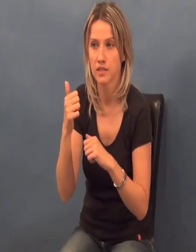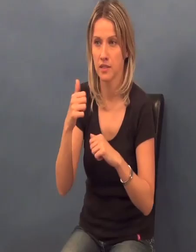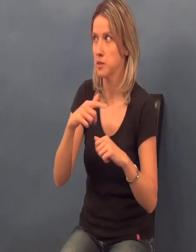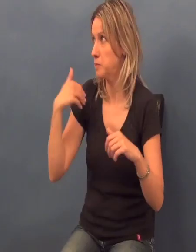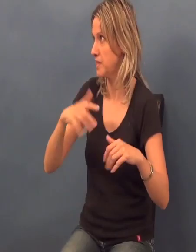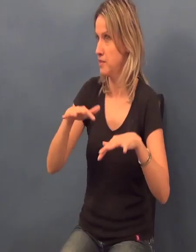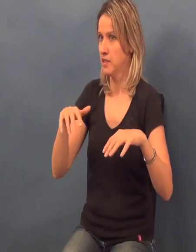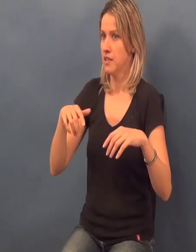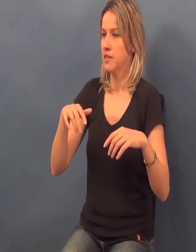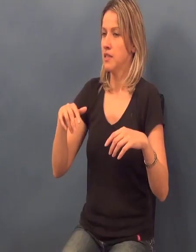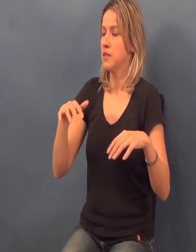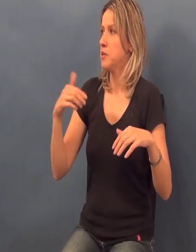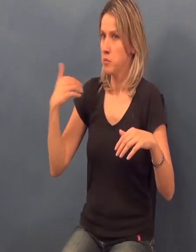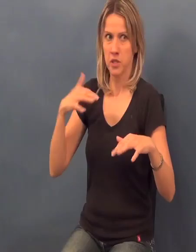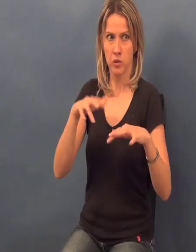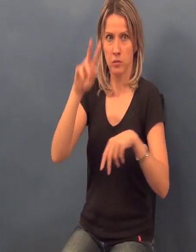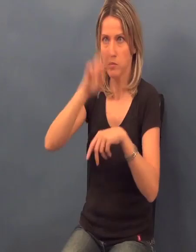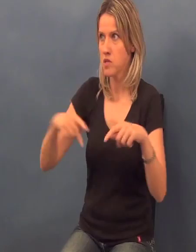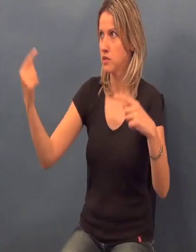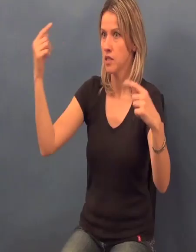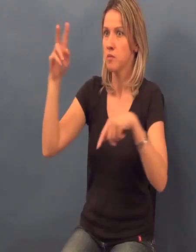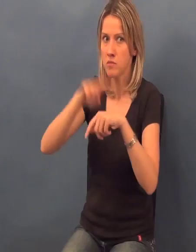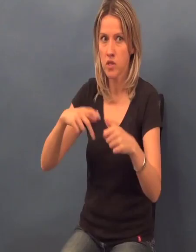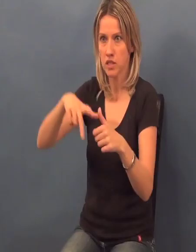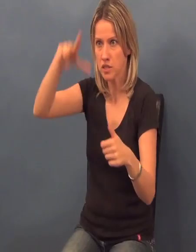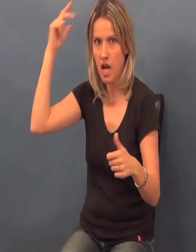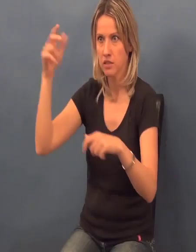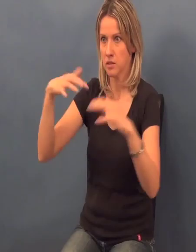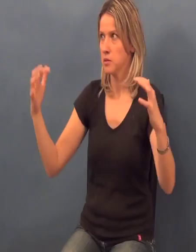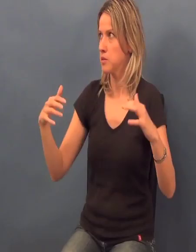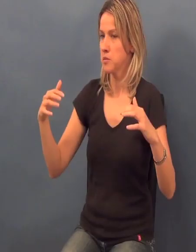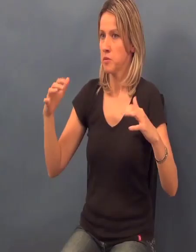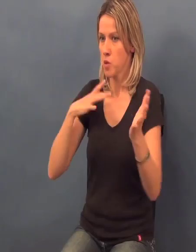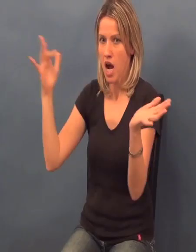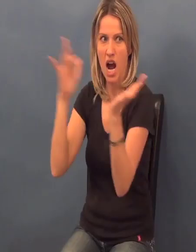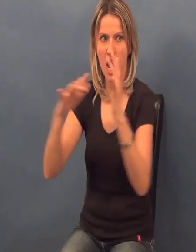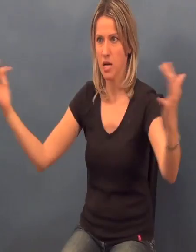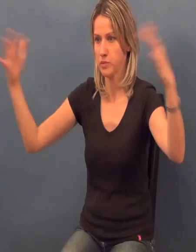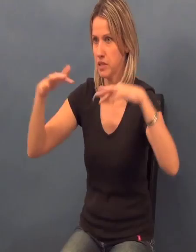Wczoraj był alarm, policja przyjechała. Była policja, straż pożarna, był alarm. Wszyscy zebrali się na dole.